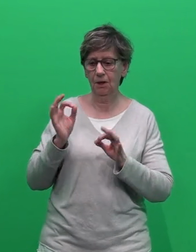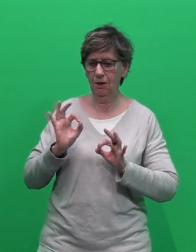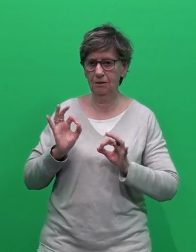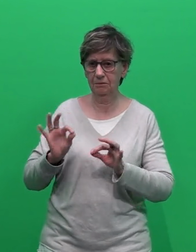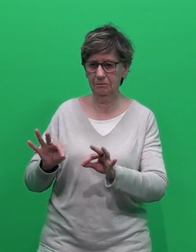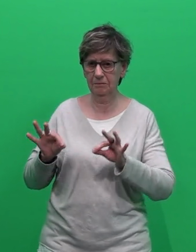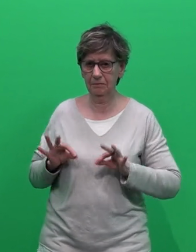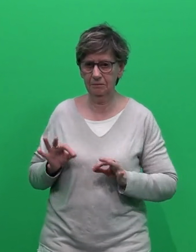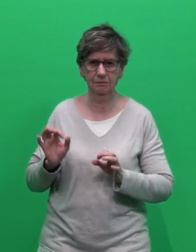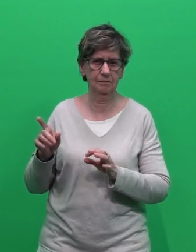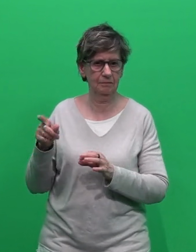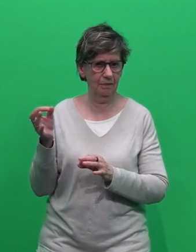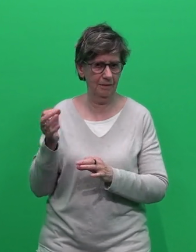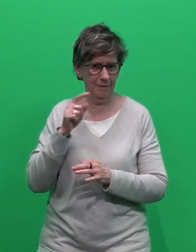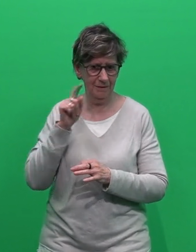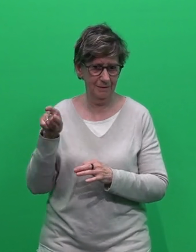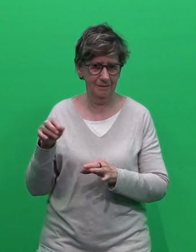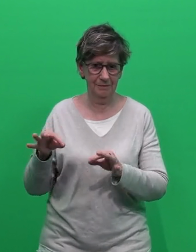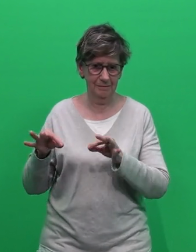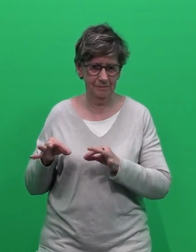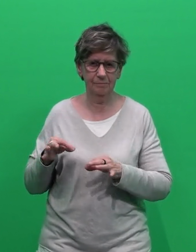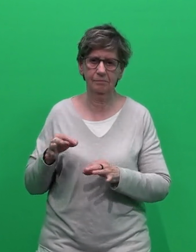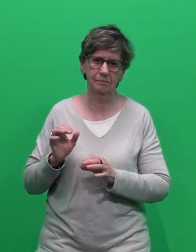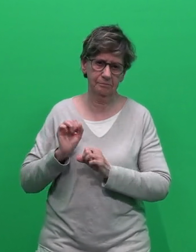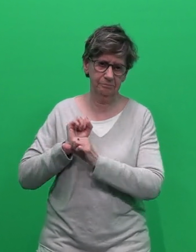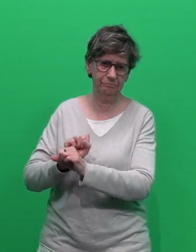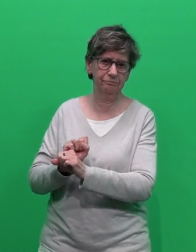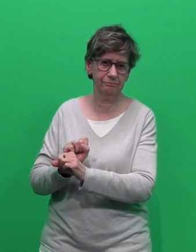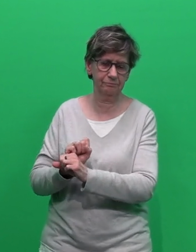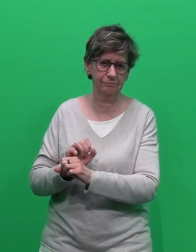O amb el preservatiu, se l'ha de posar l'home per protegir.